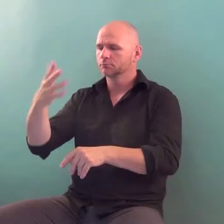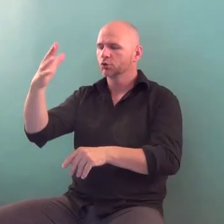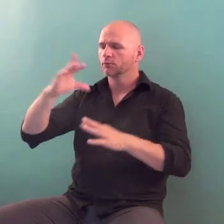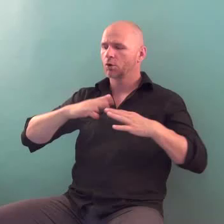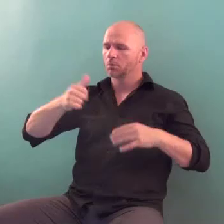Piątego mam wolne.